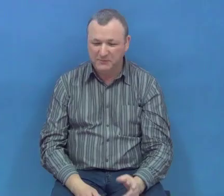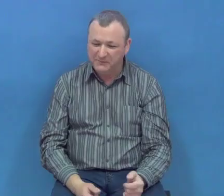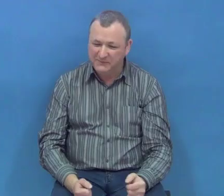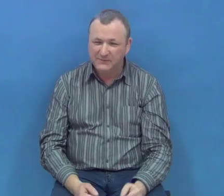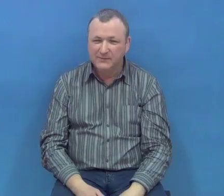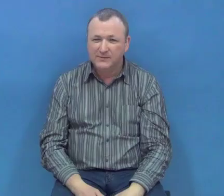Trudne.